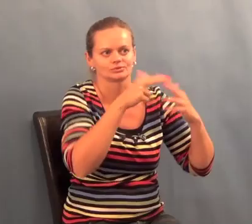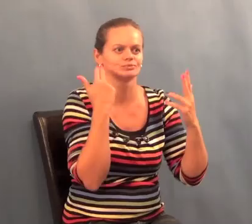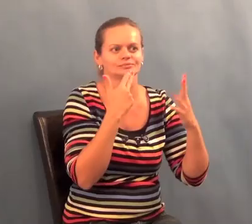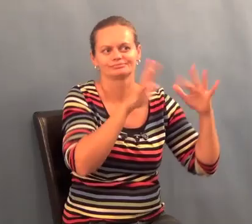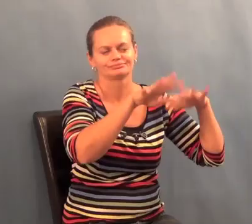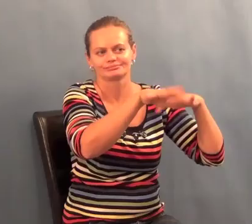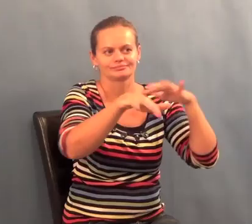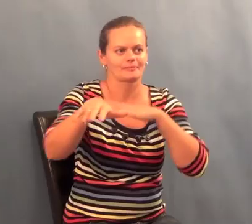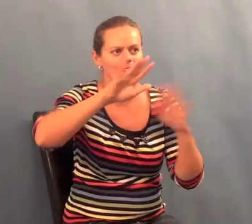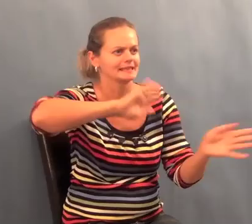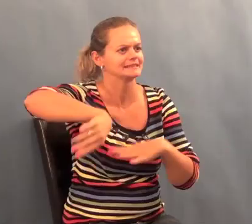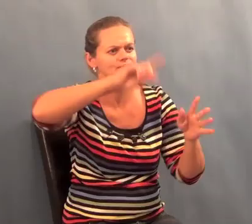Głuchym kazali odejść.